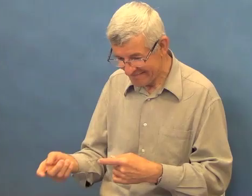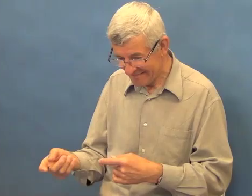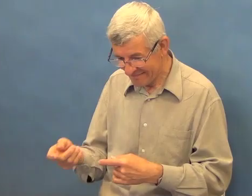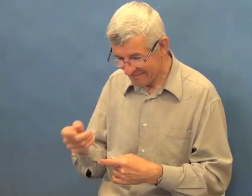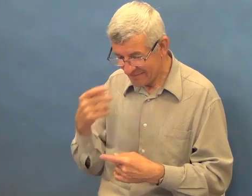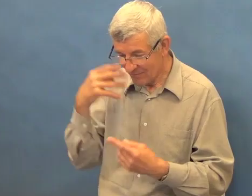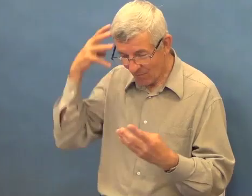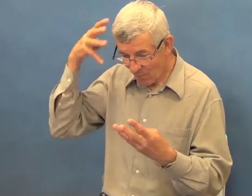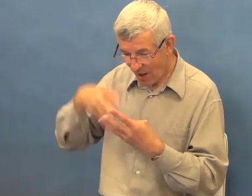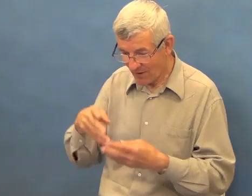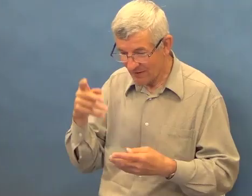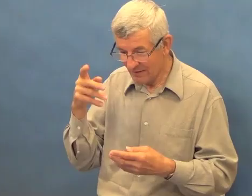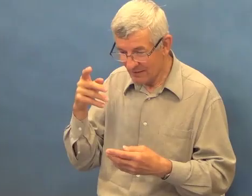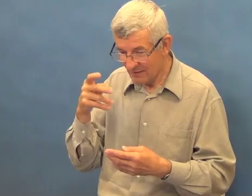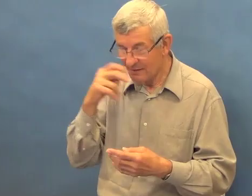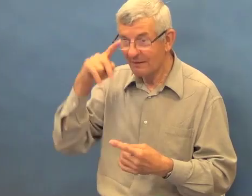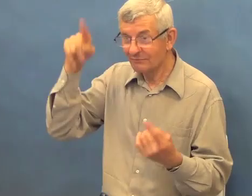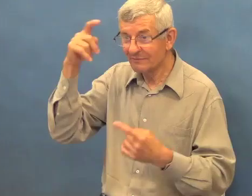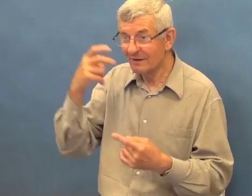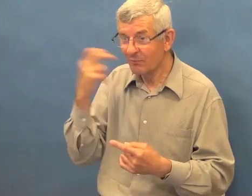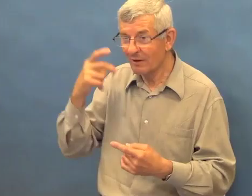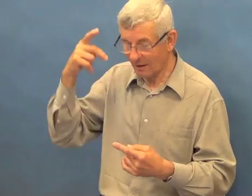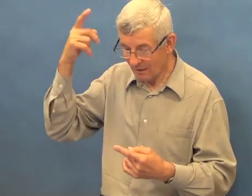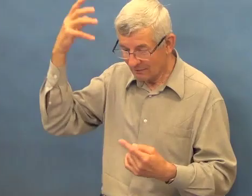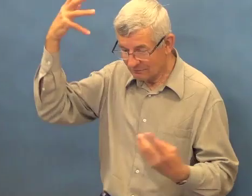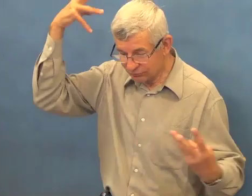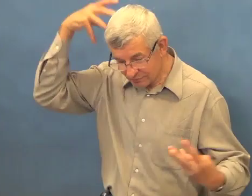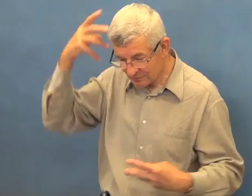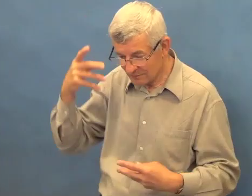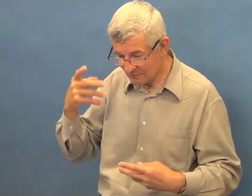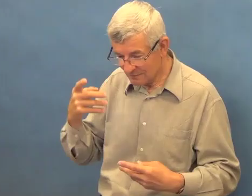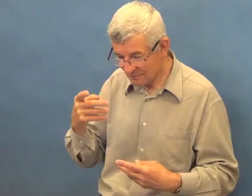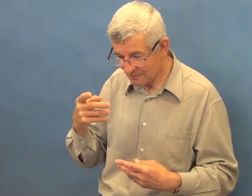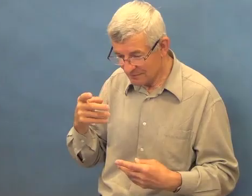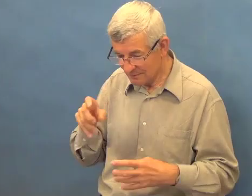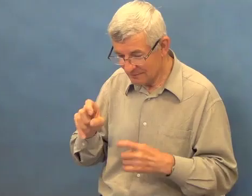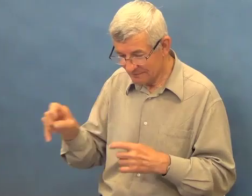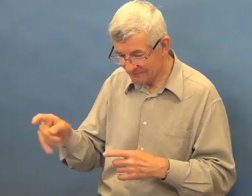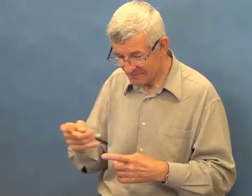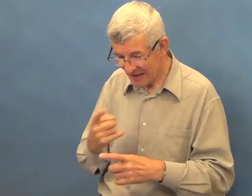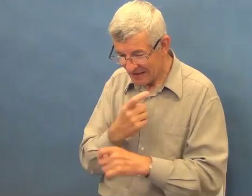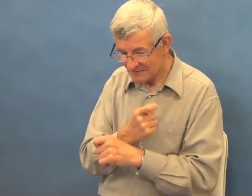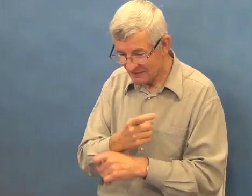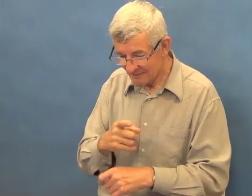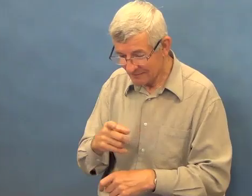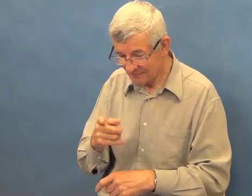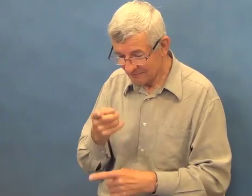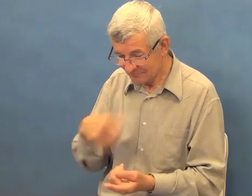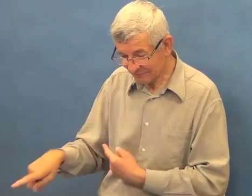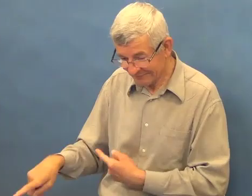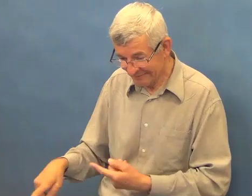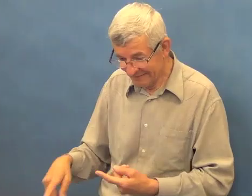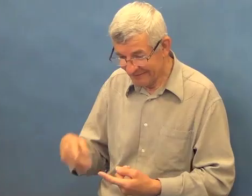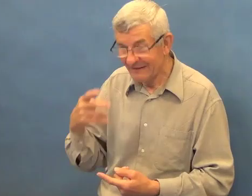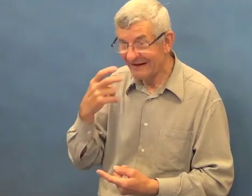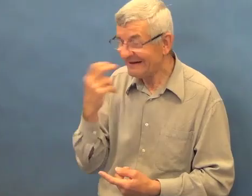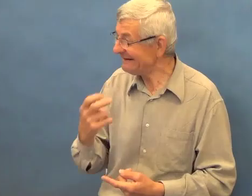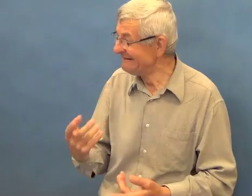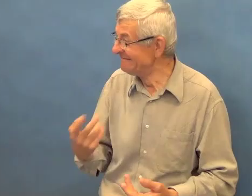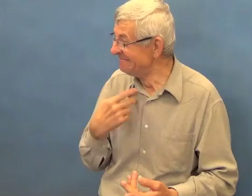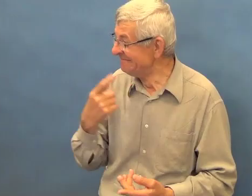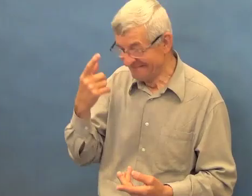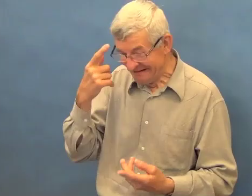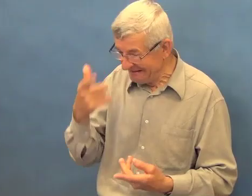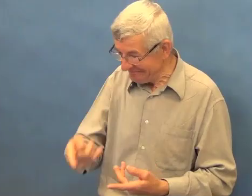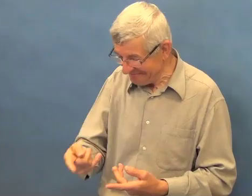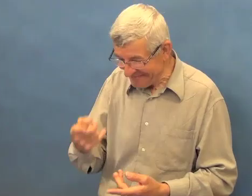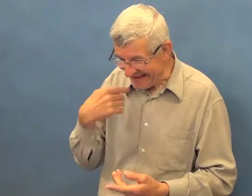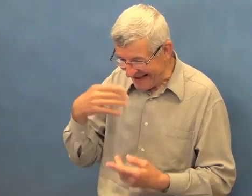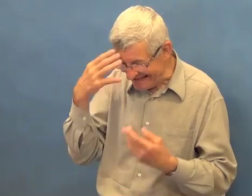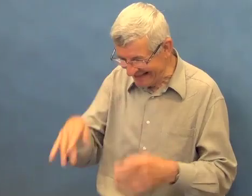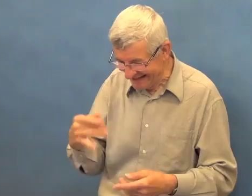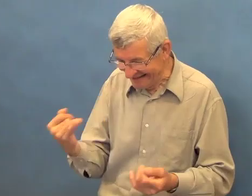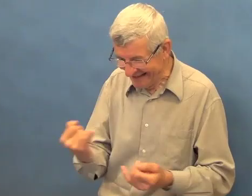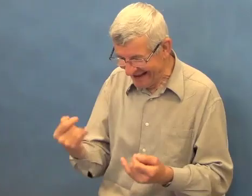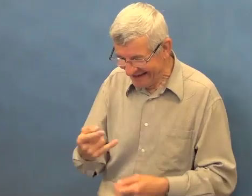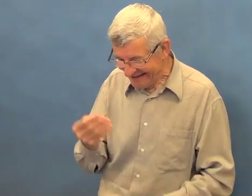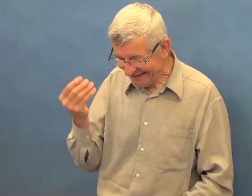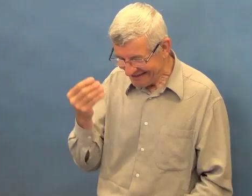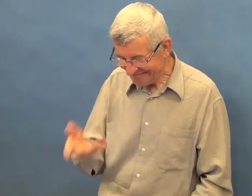Prawdopodobnie to jest promieniowanie z prądem, można od tego umrzeć, ja nie wiem co to jest, nie znam się na tym.